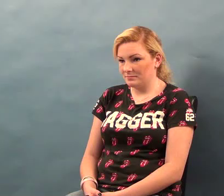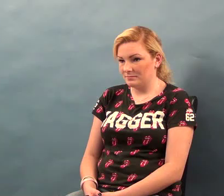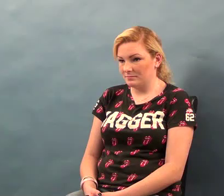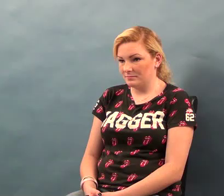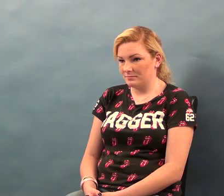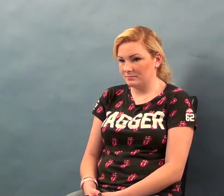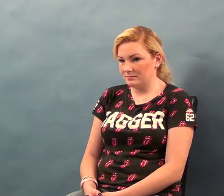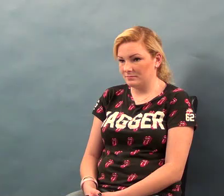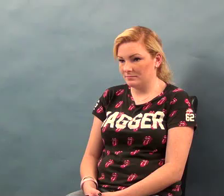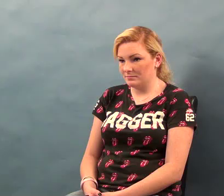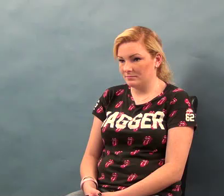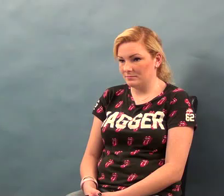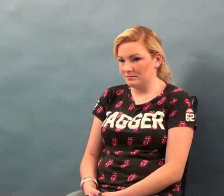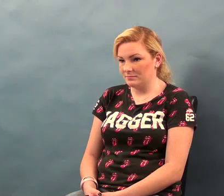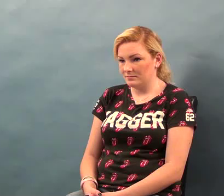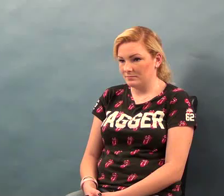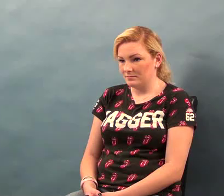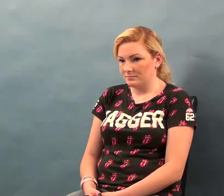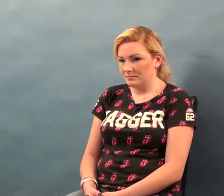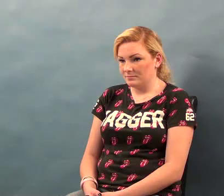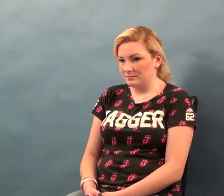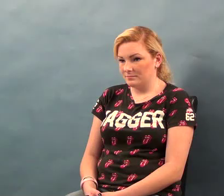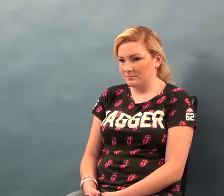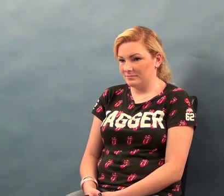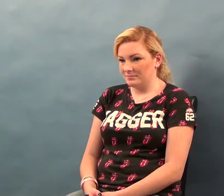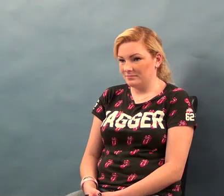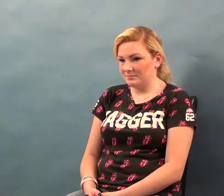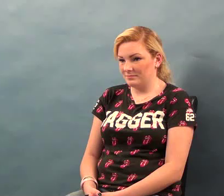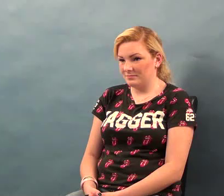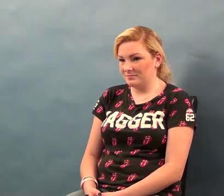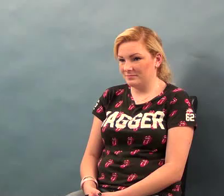Zakaz mieszania alkoholu z hamburgerem.